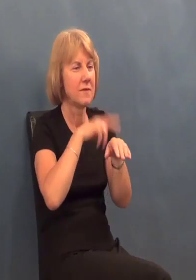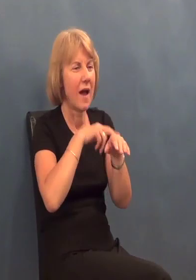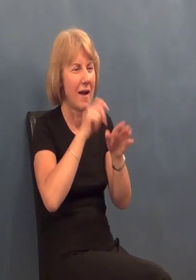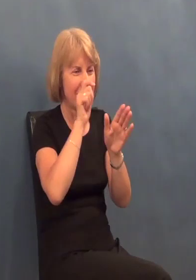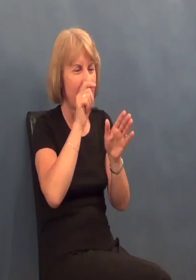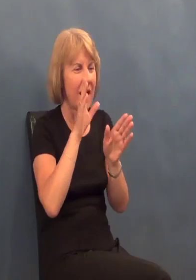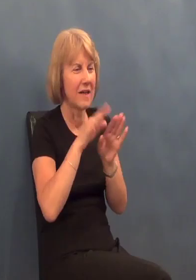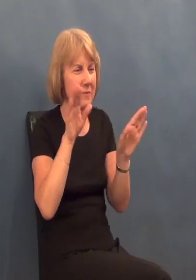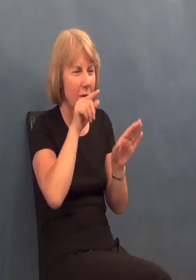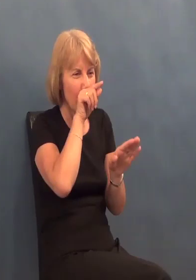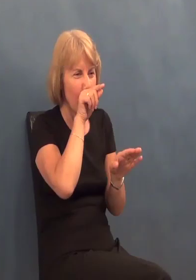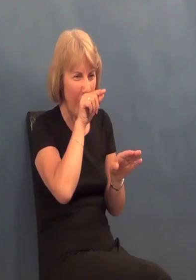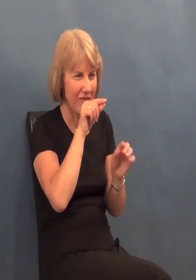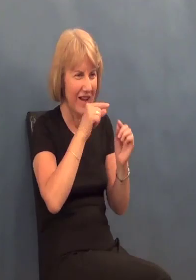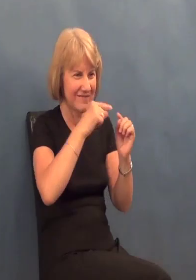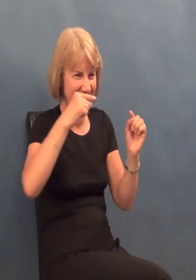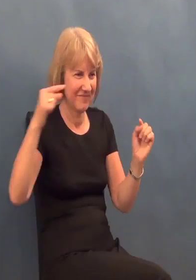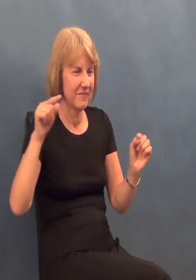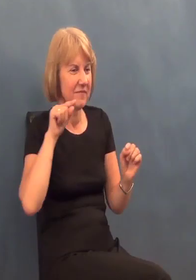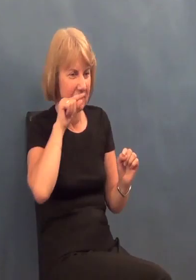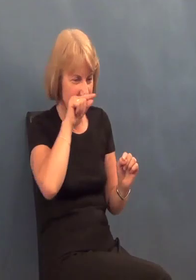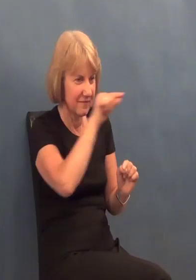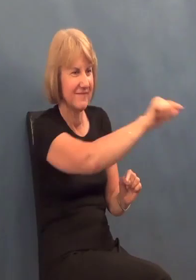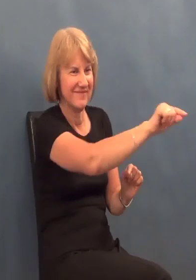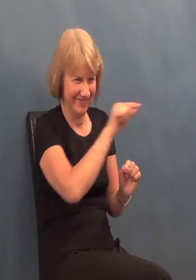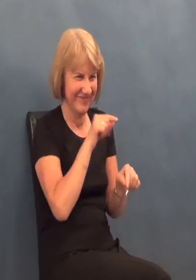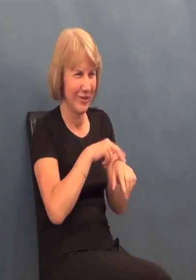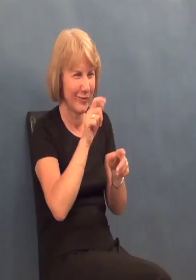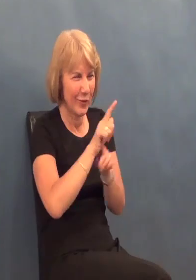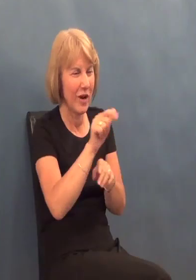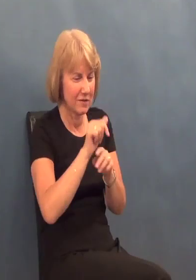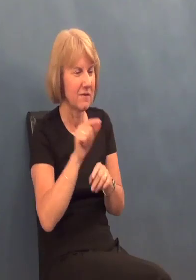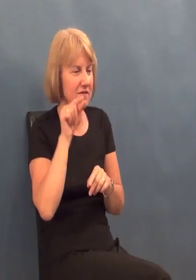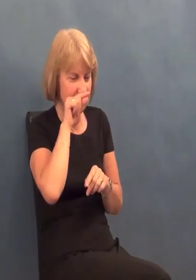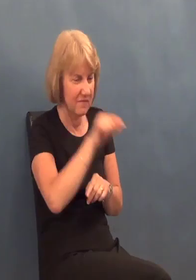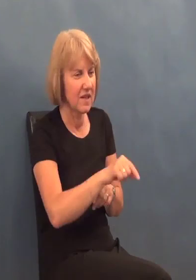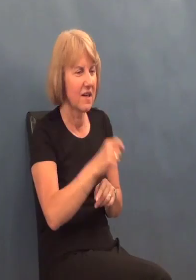A obok jest zegar ścienny z ptaszkiem, wiesz, takim, który wychodzi z zegara o godzinie dwunastej.